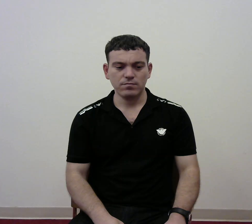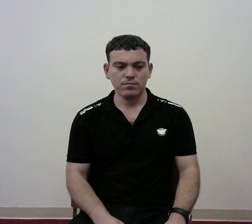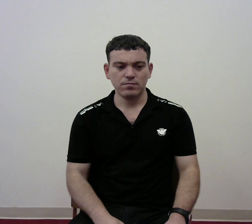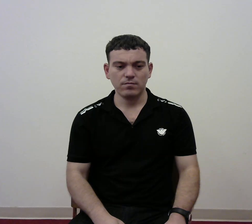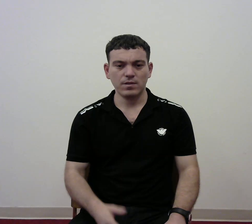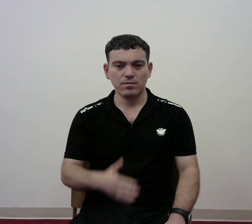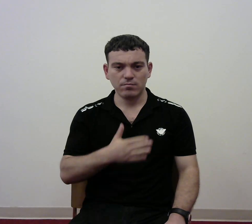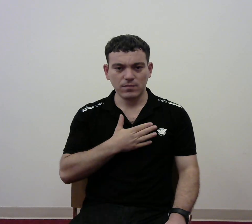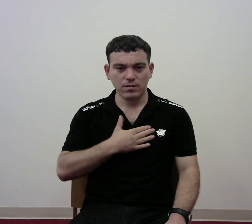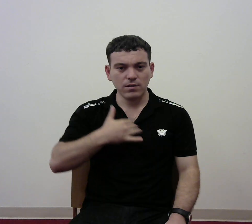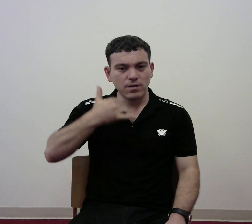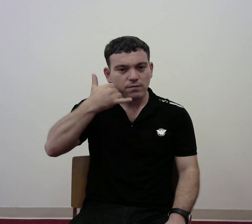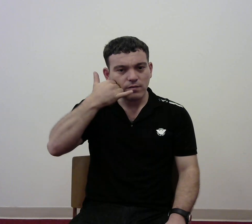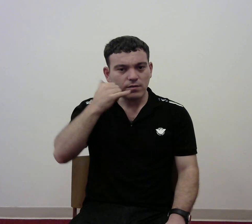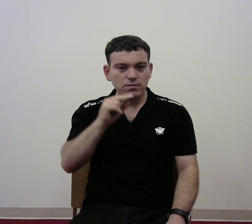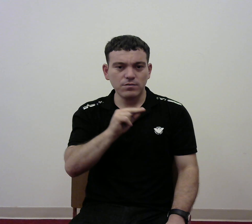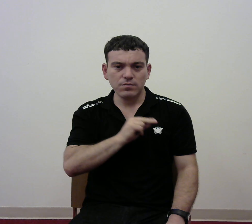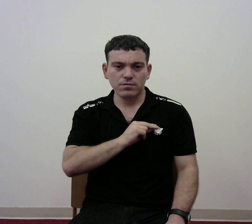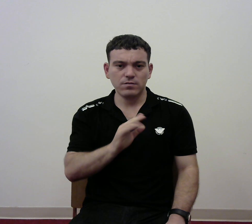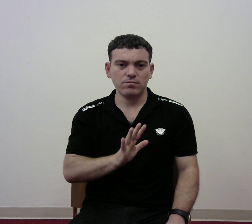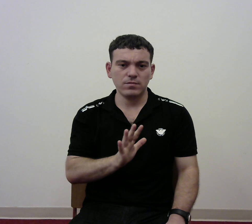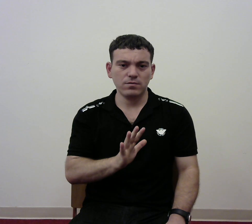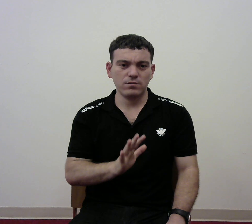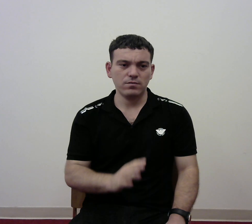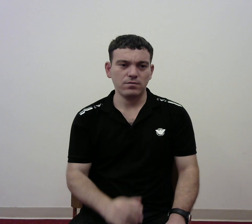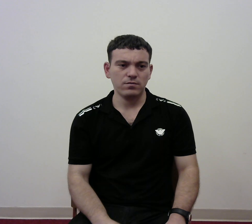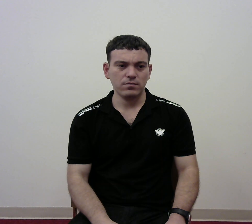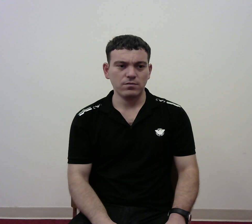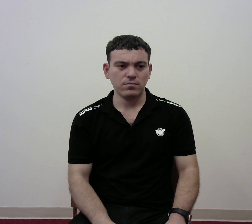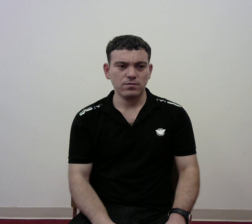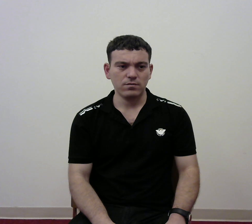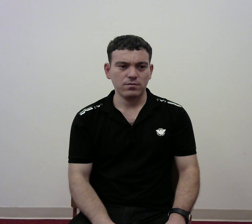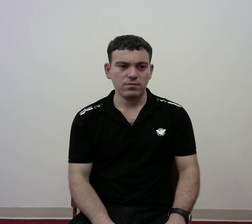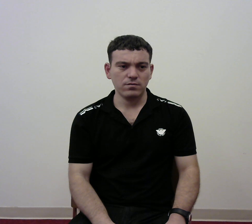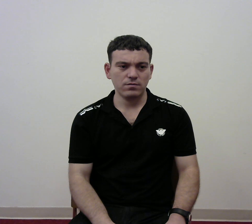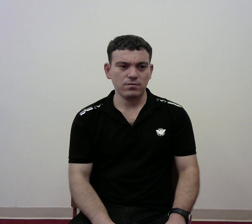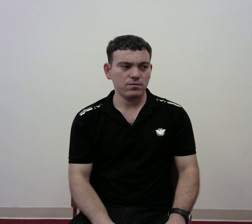Mənim telefonum özümdə deyil